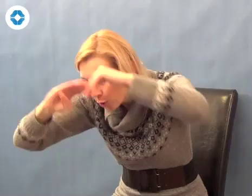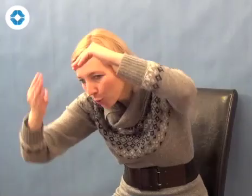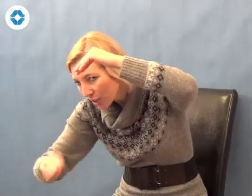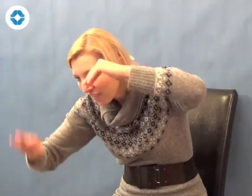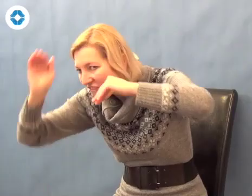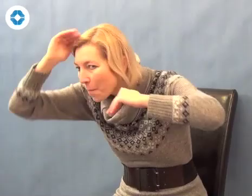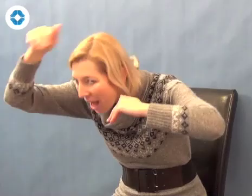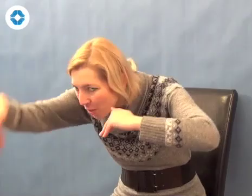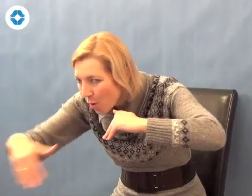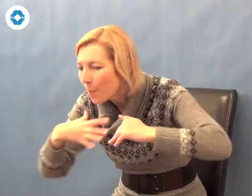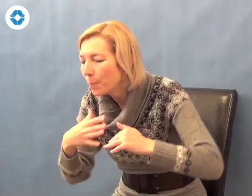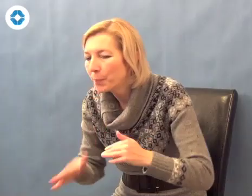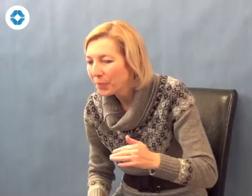Spadł, pies też spadł z klifu.